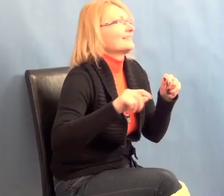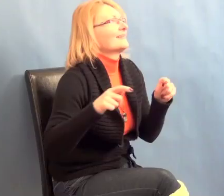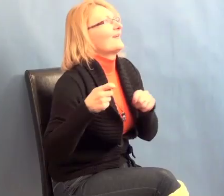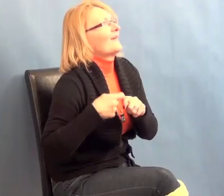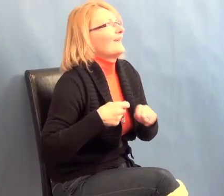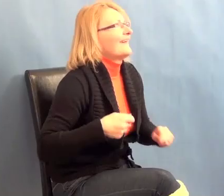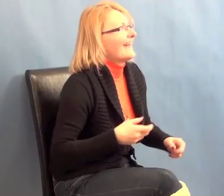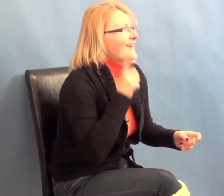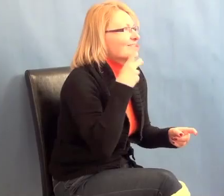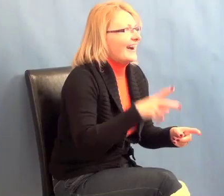Zrobił to drugi raz...